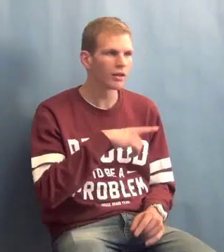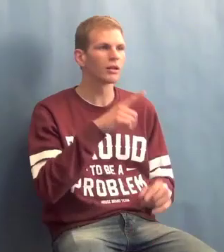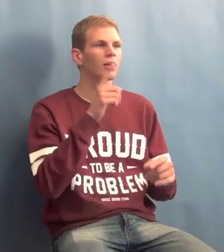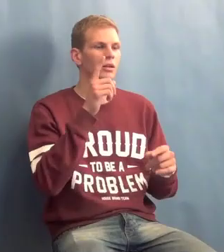Aha.